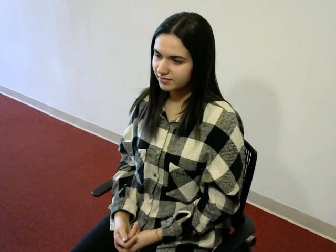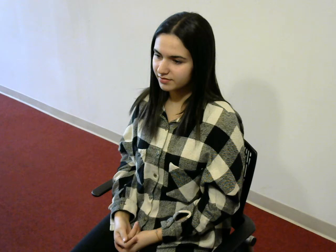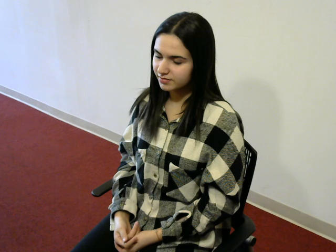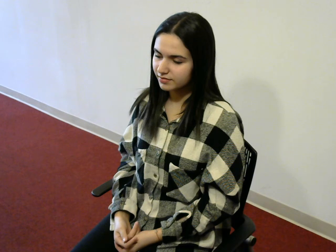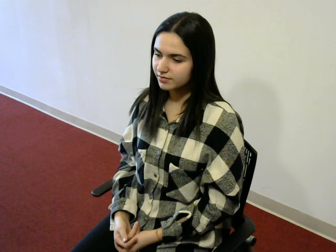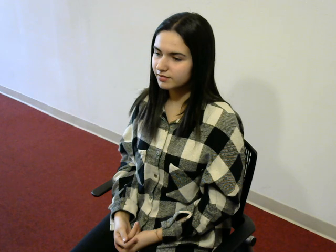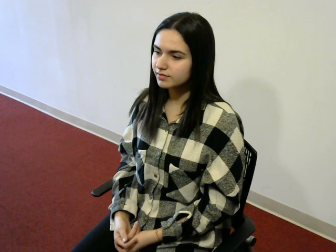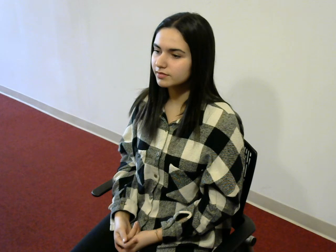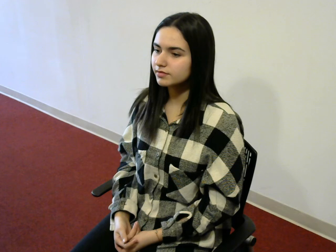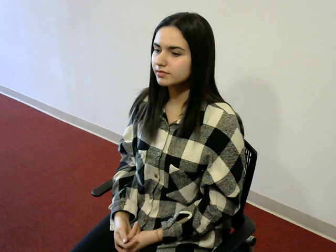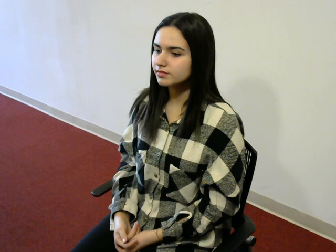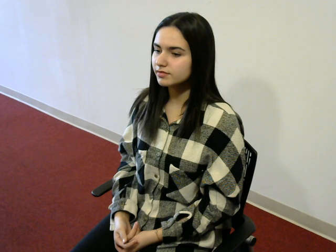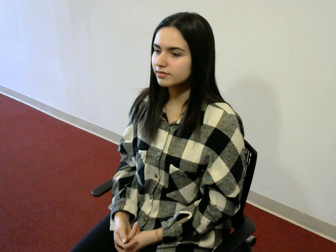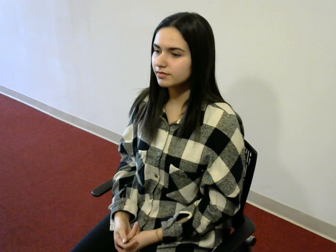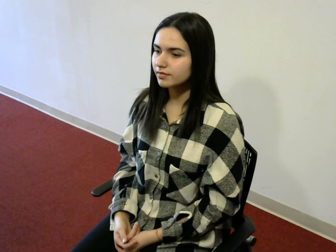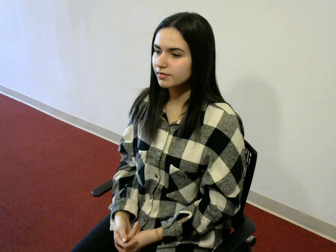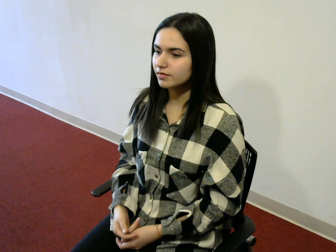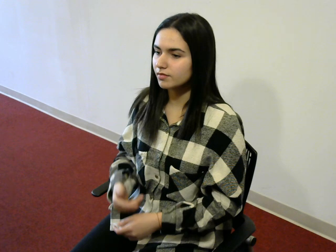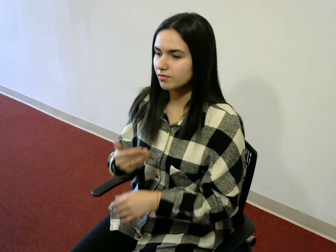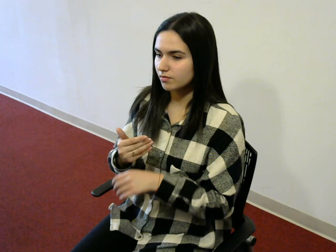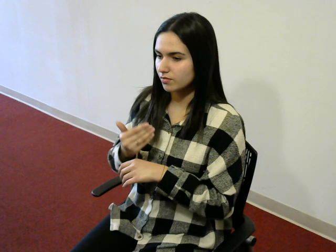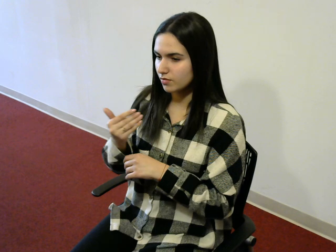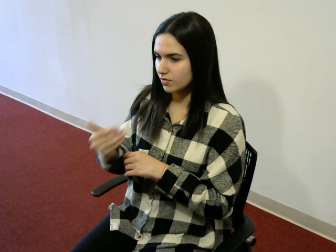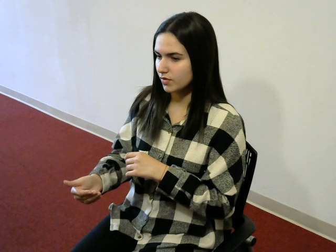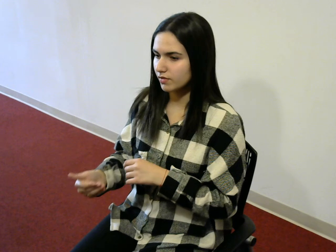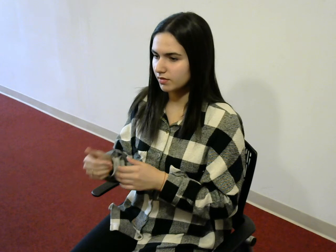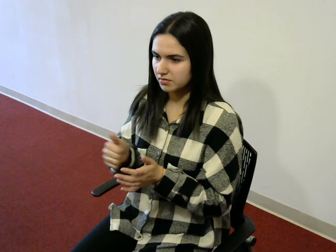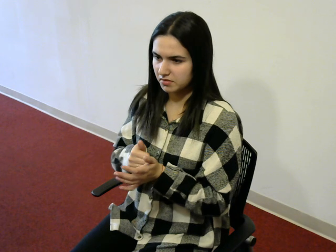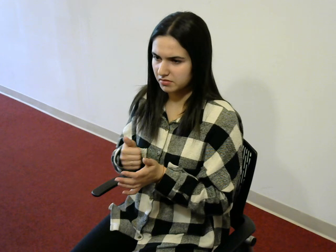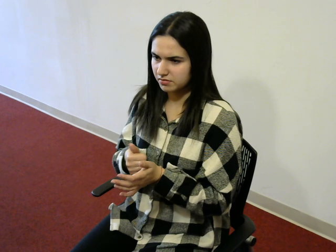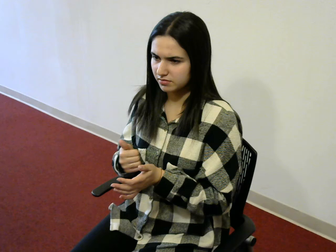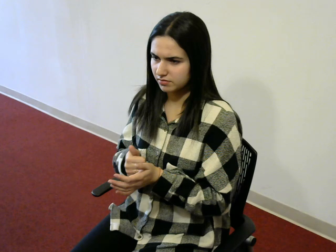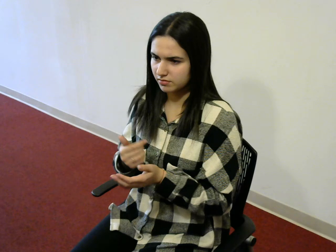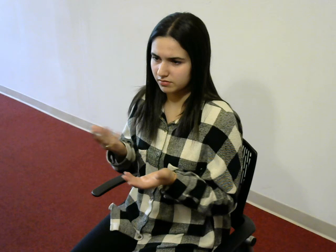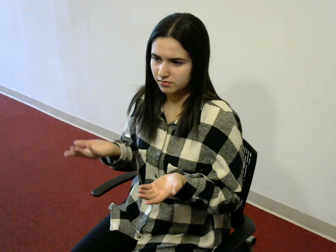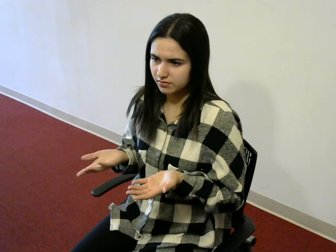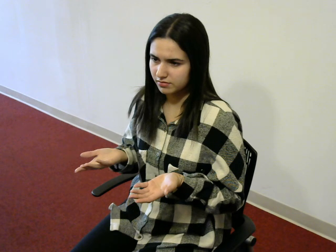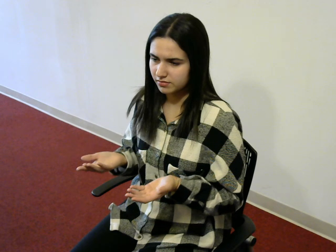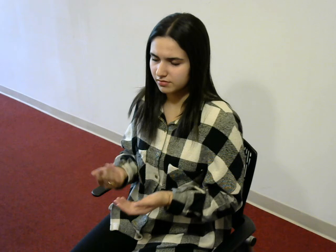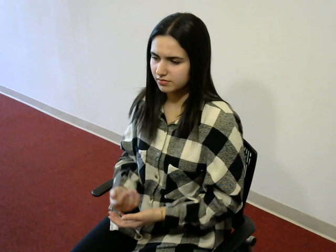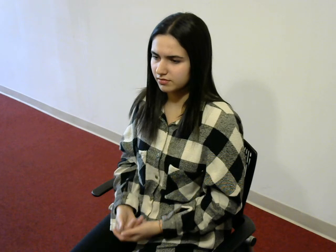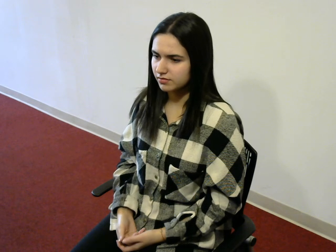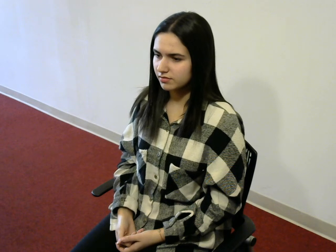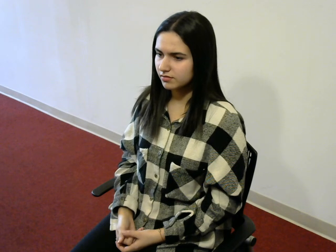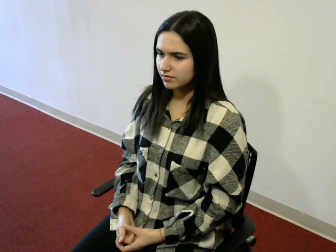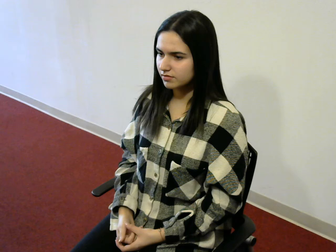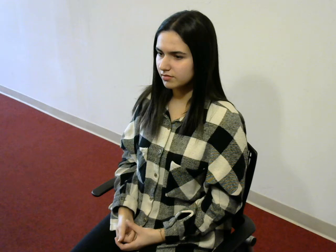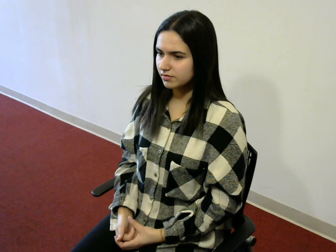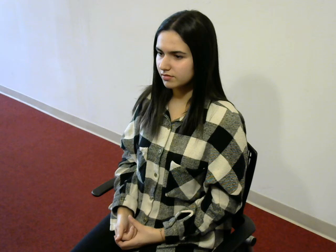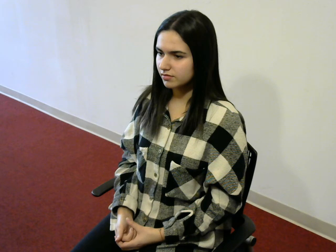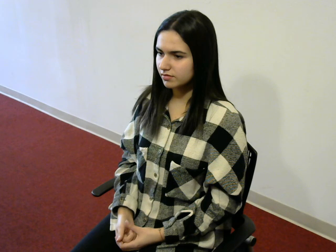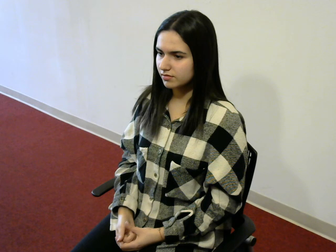Gecikməyinizin səbəbi nədir?